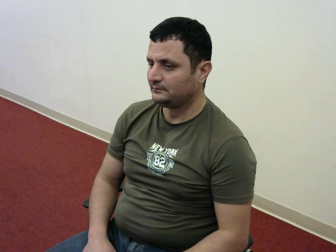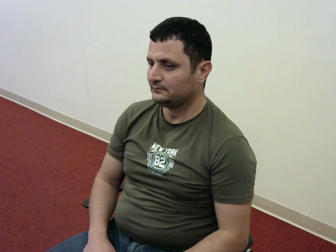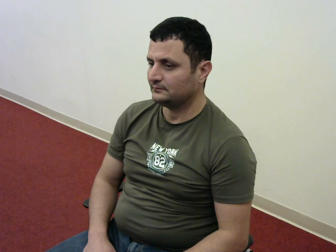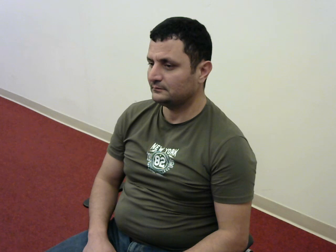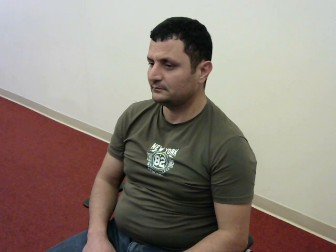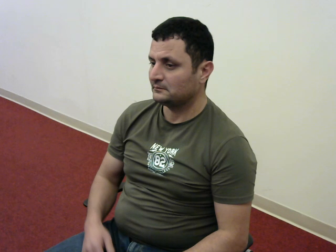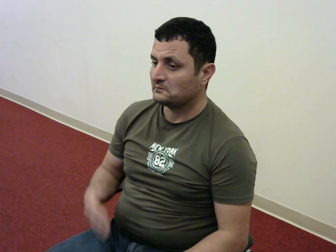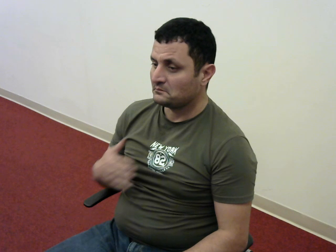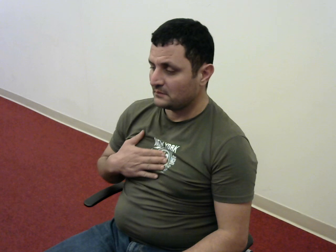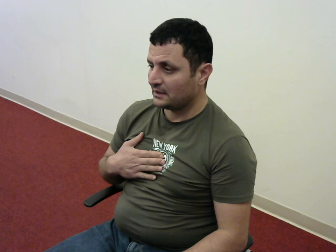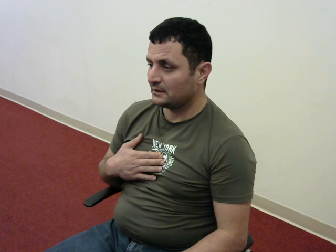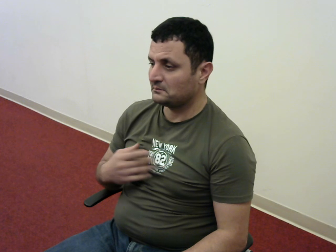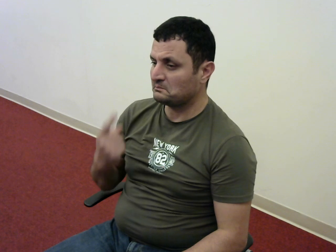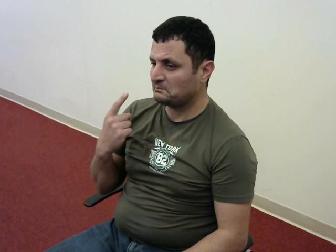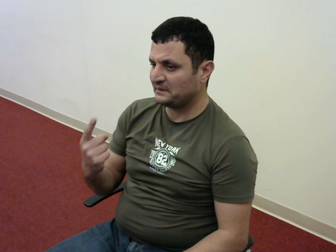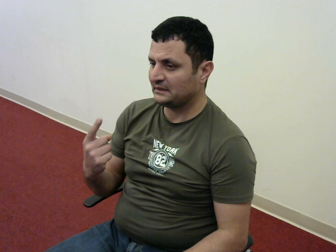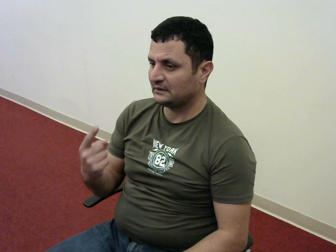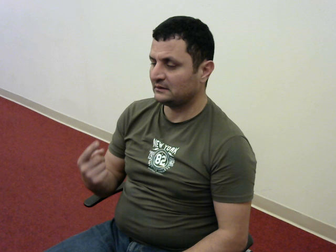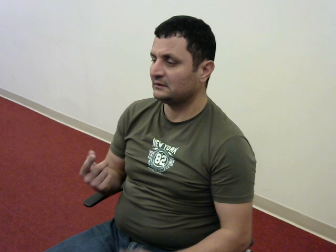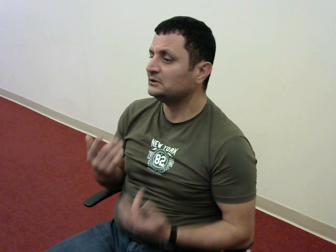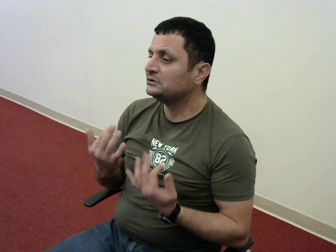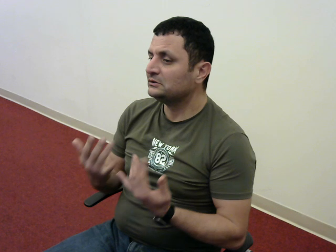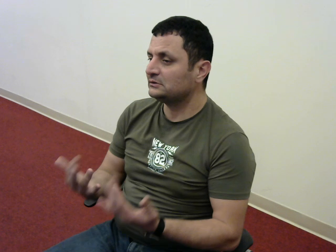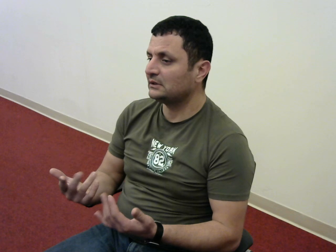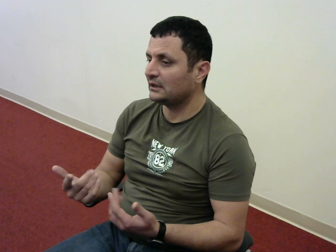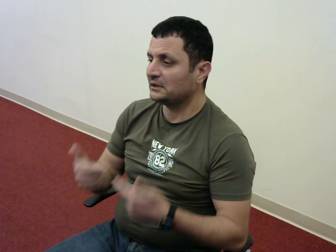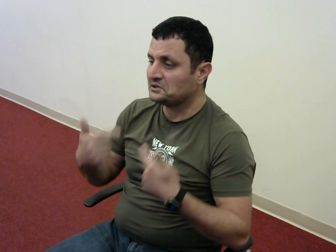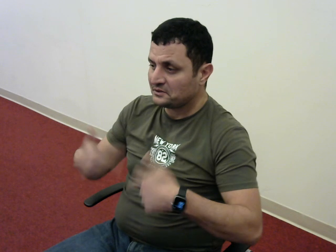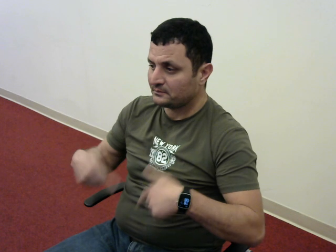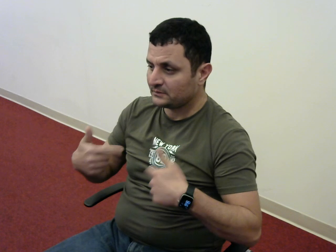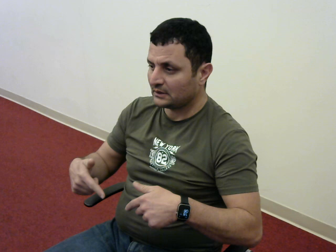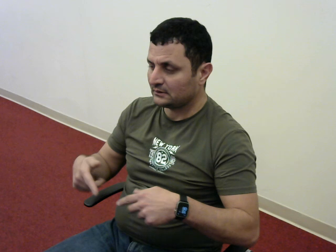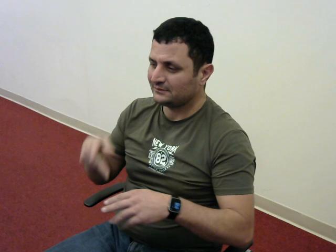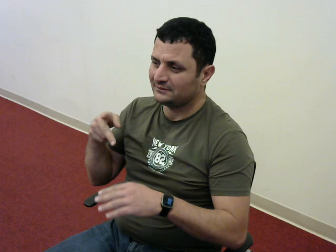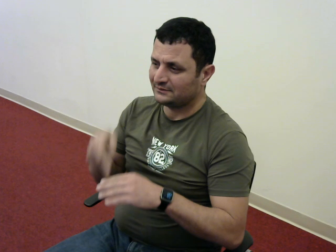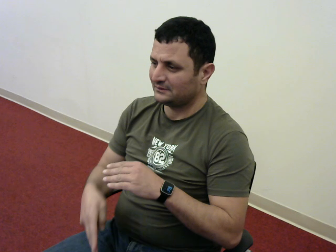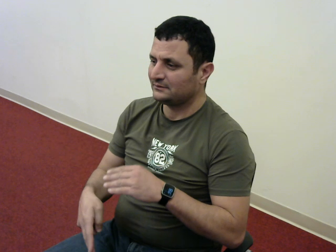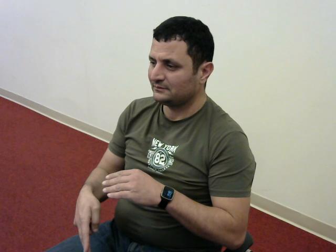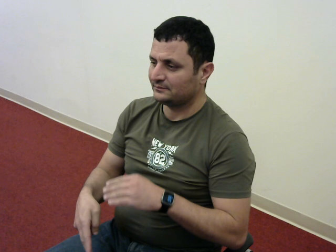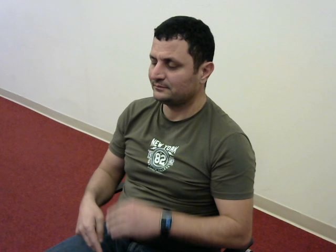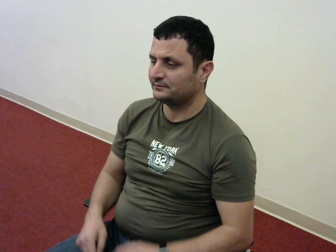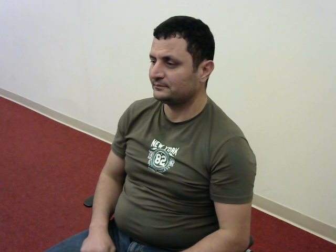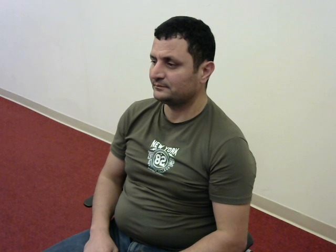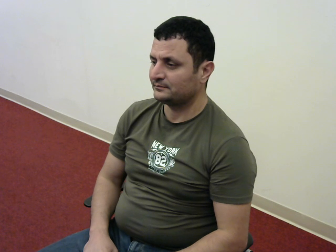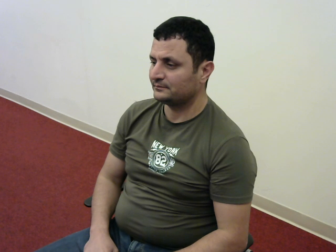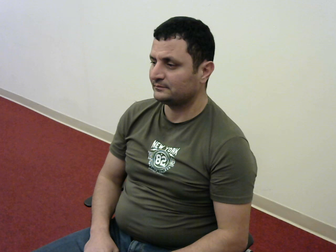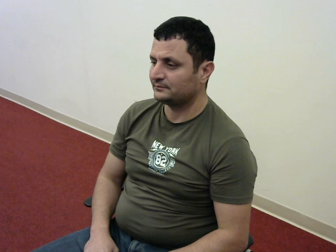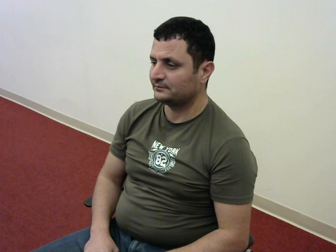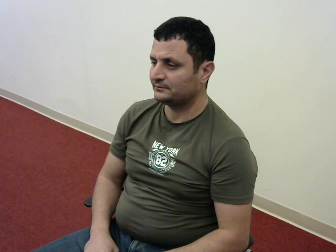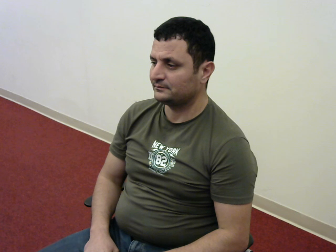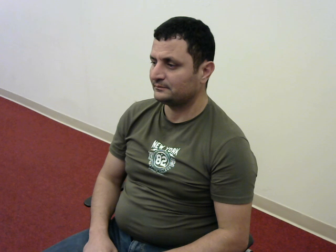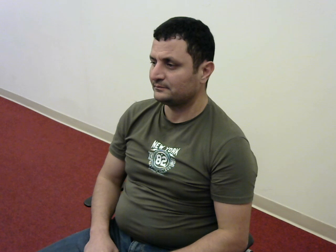Mən bir neçə imtahandan kəsildim